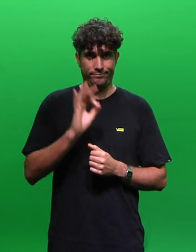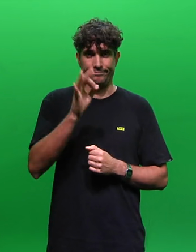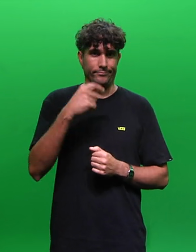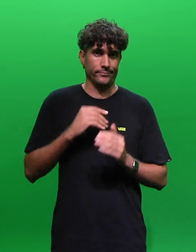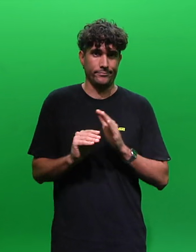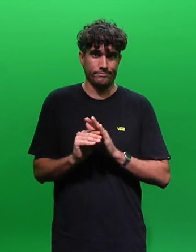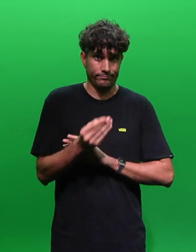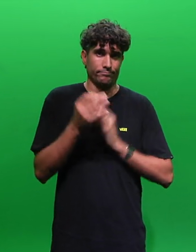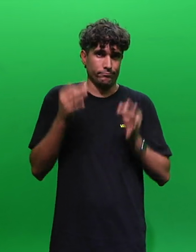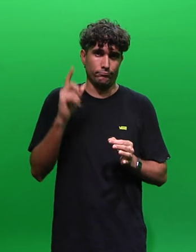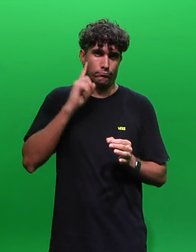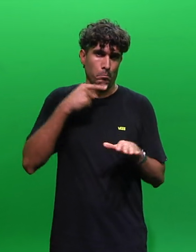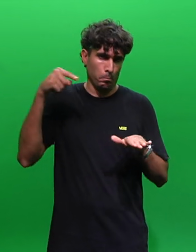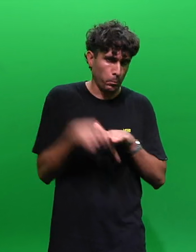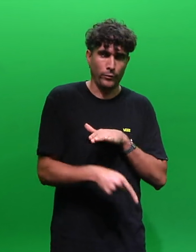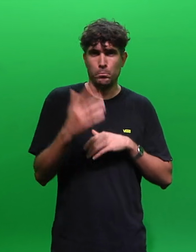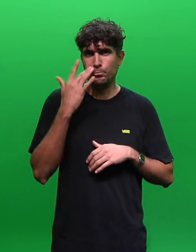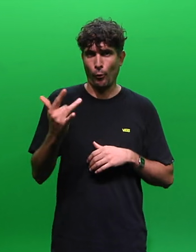Sí, soc sord profund de naixement.